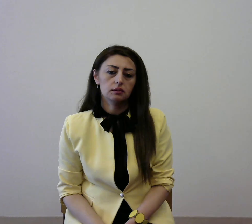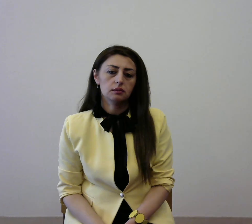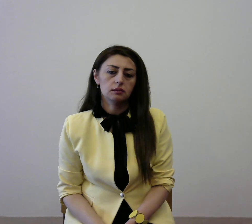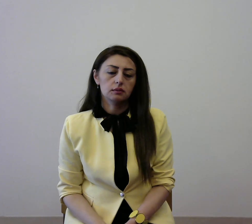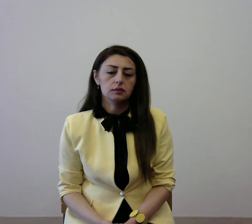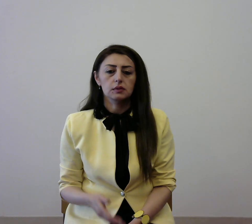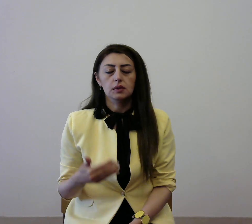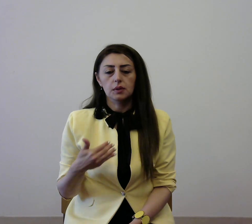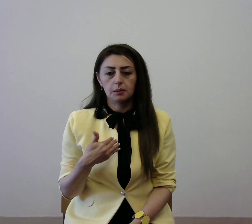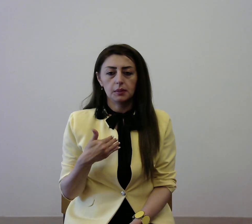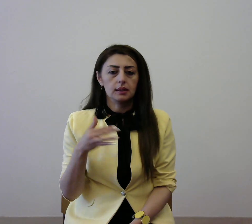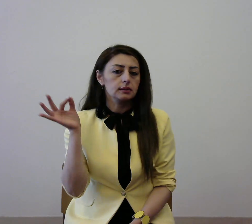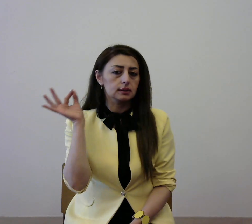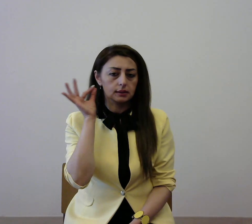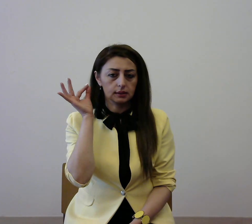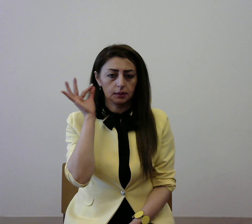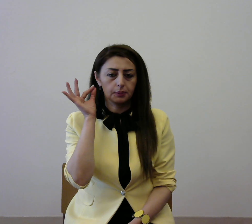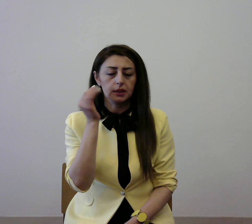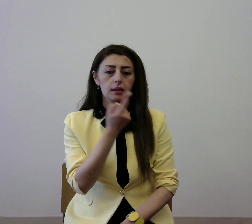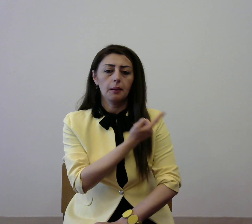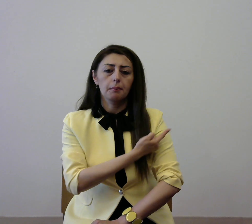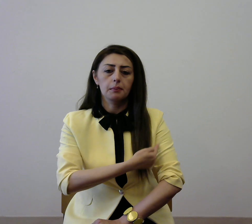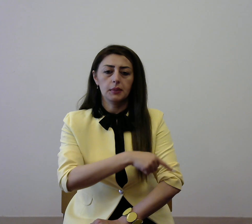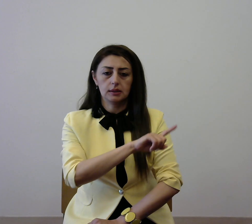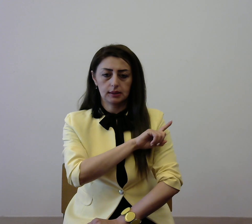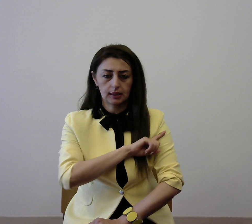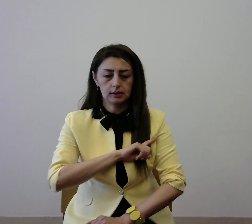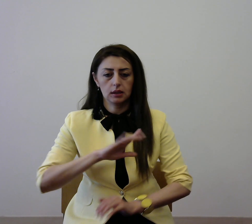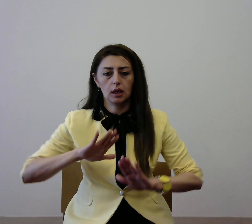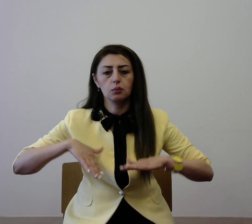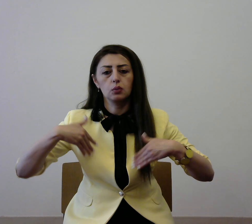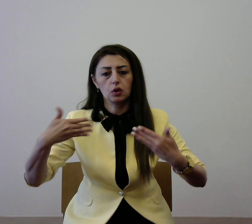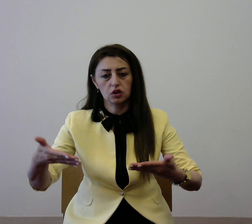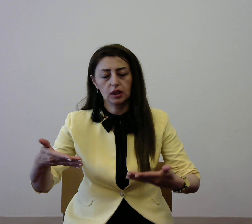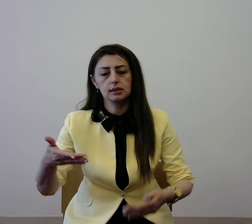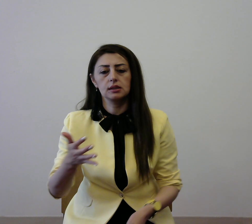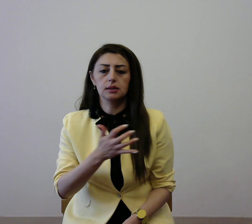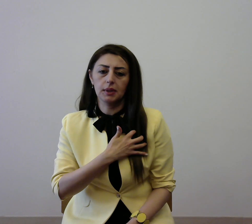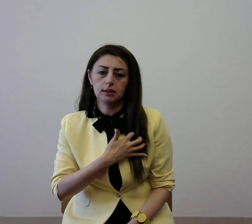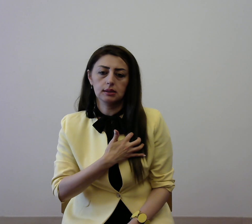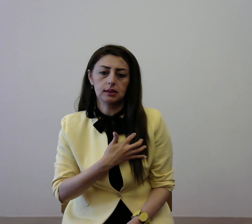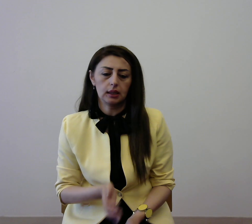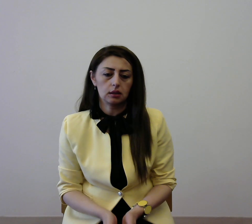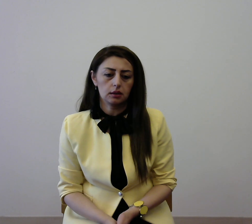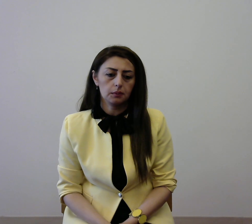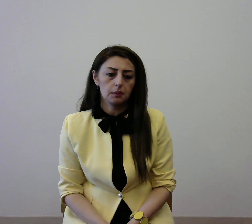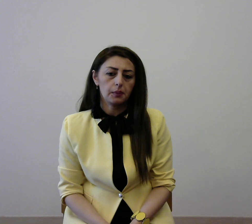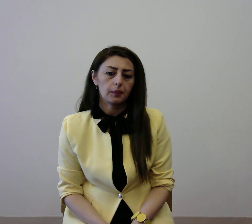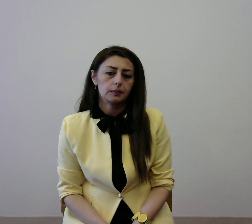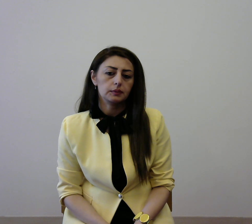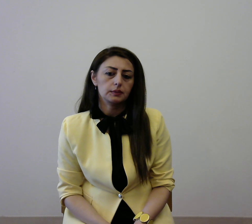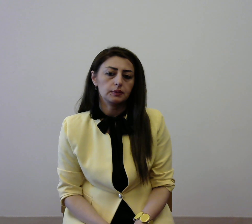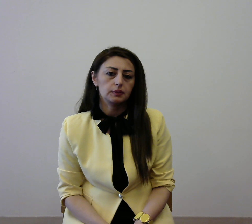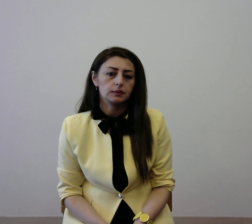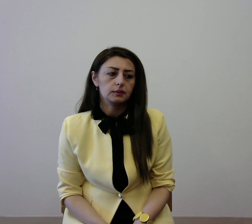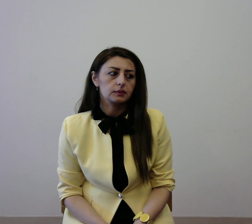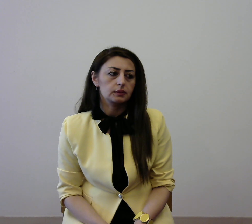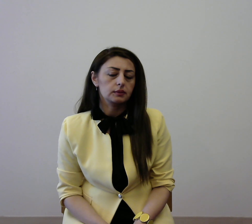Mən tibb məntəqəsinə müraciət etmək istərdim